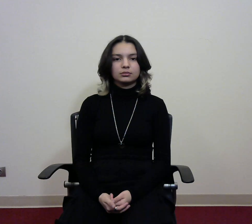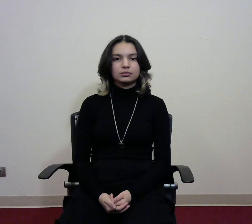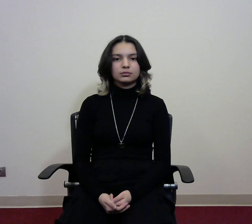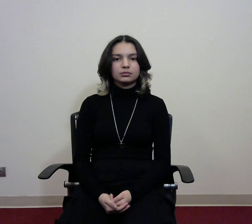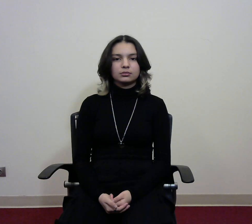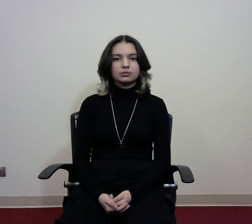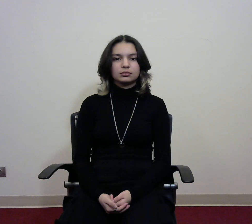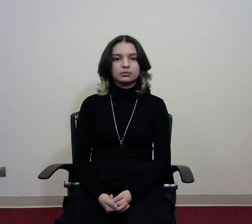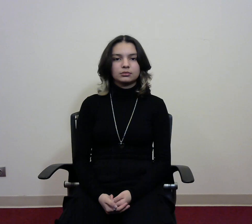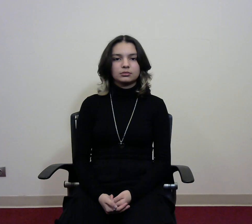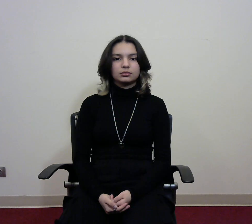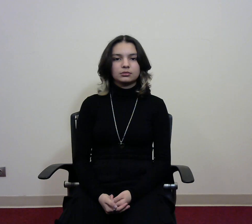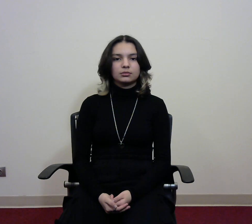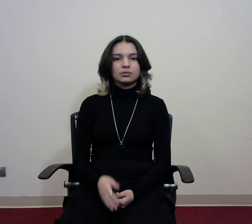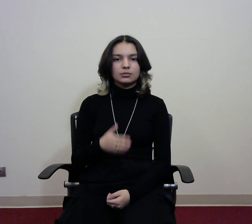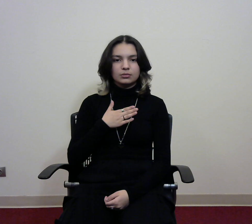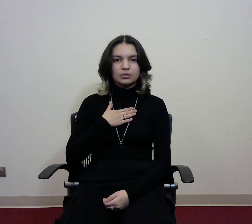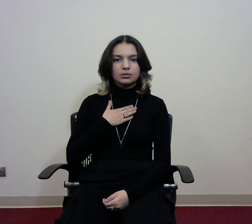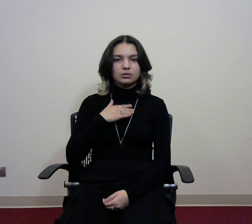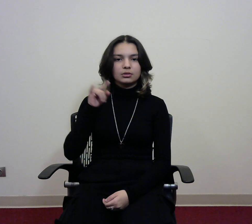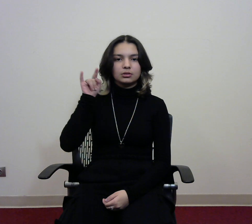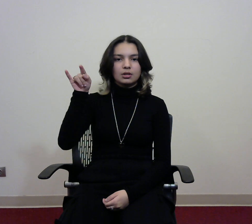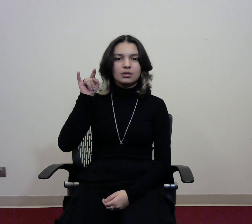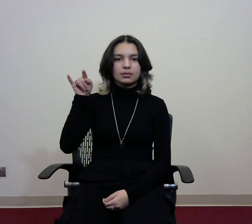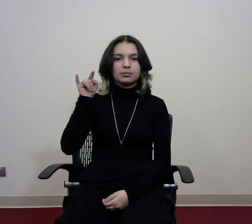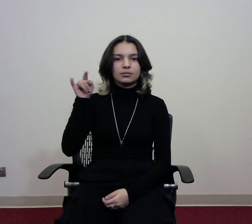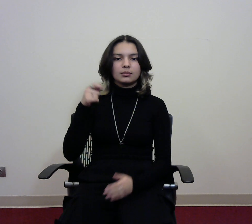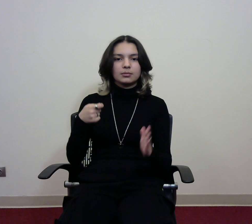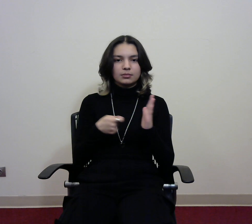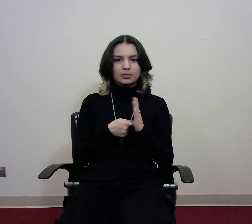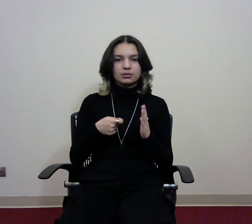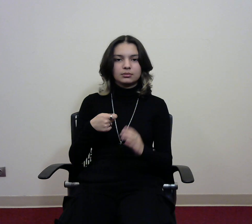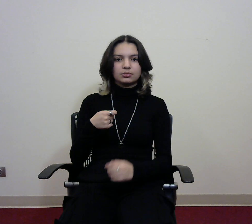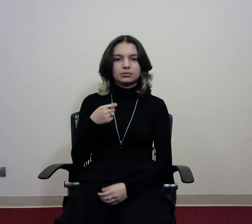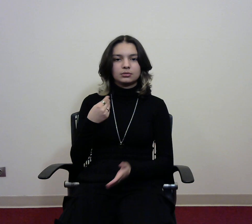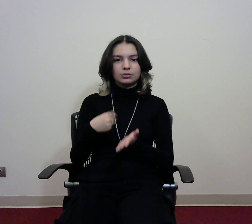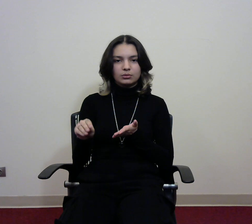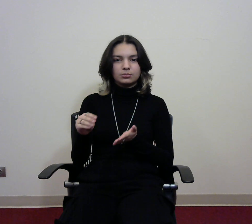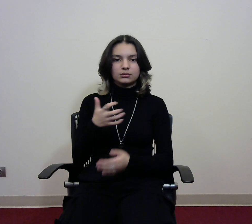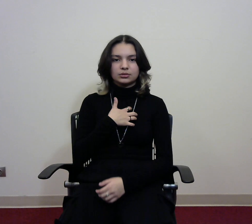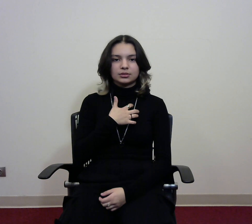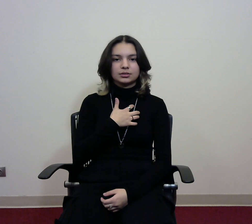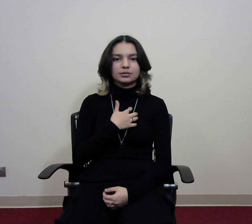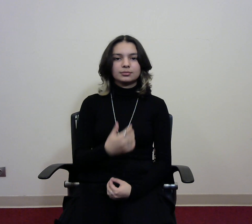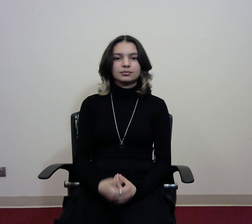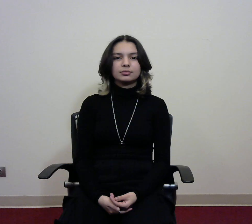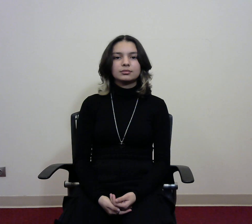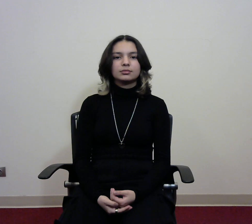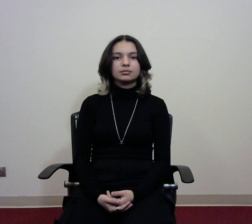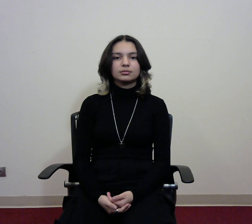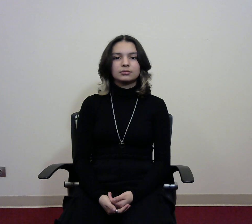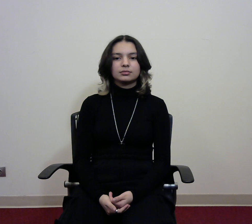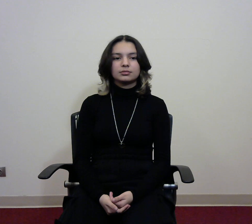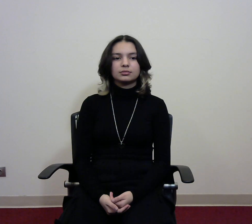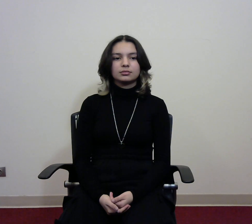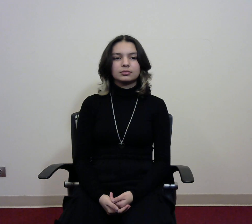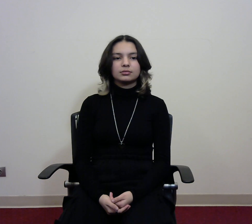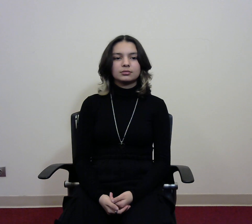Mən təyyarə bileti almaq istəyirəm